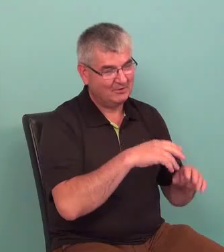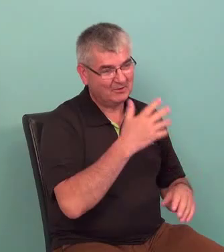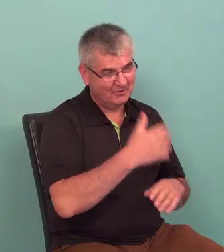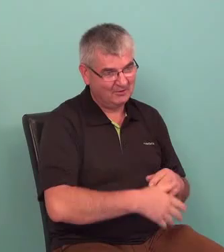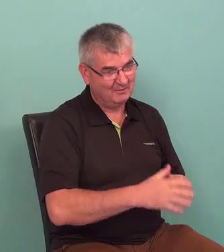Koniec.